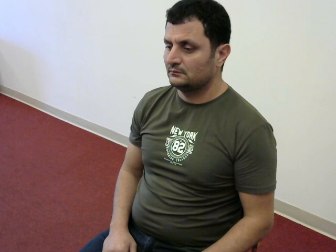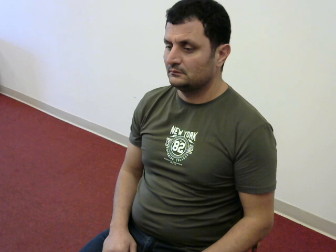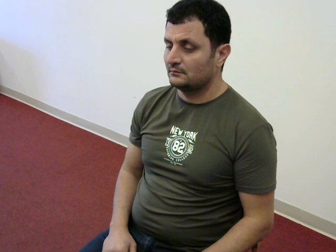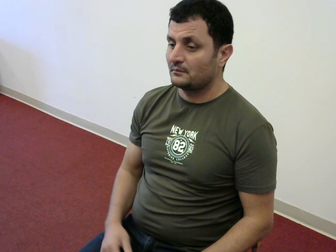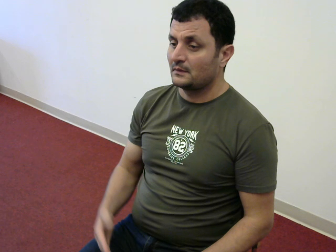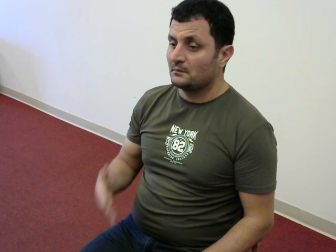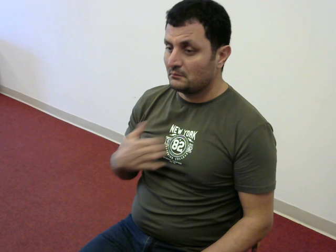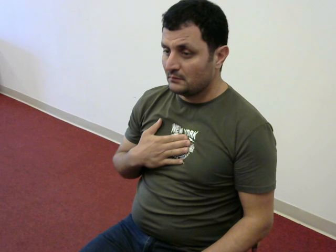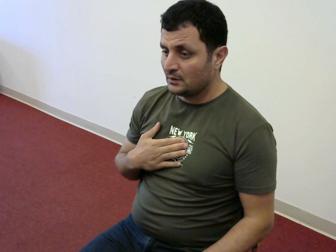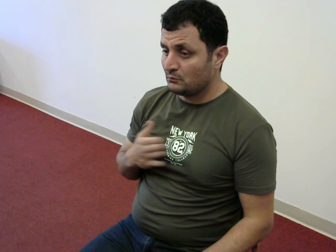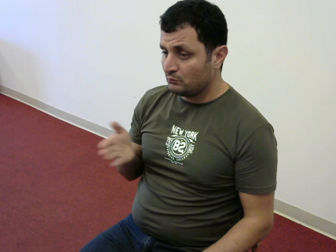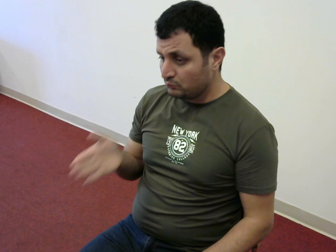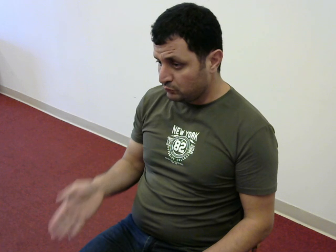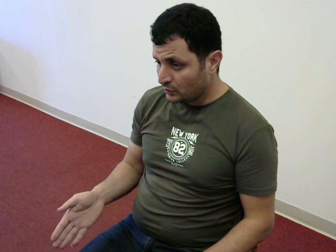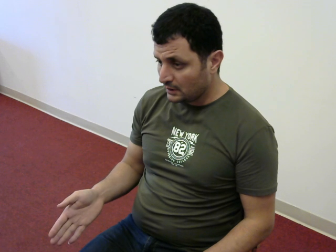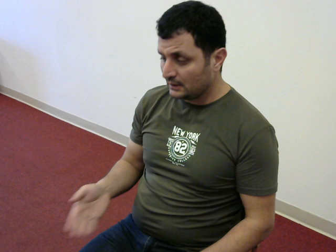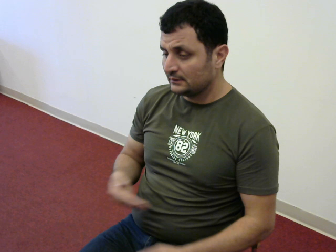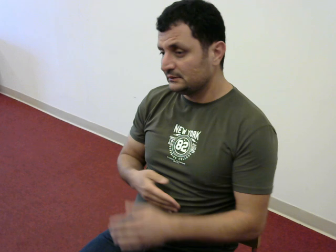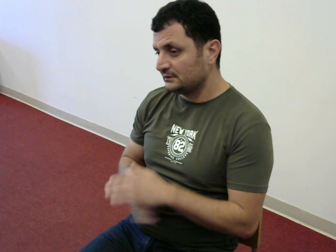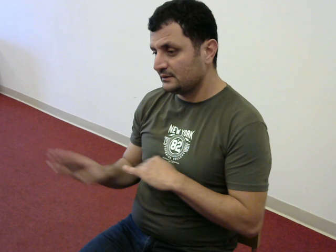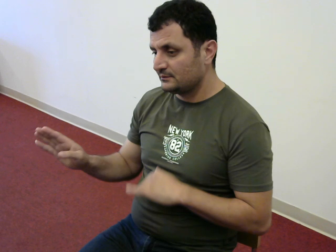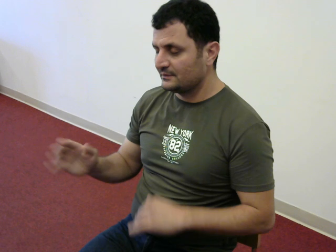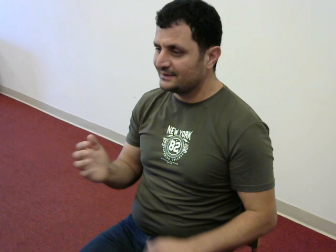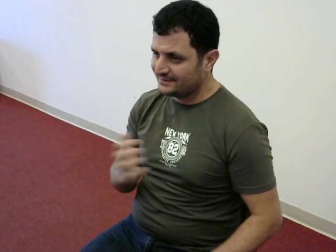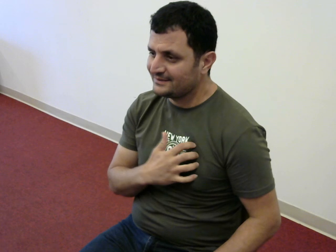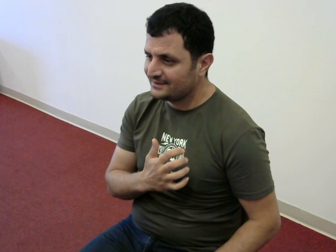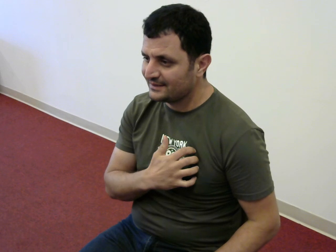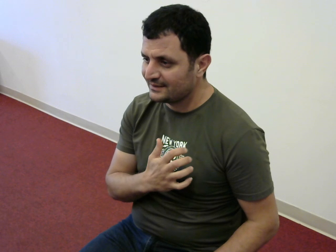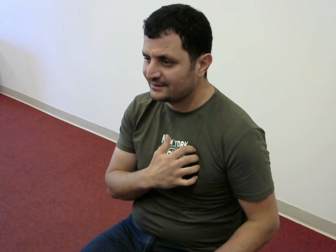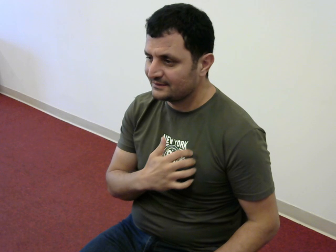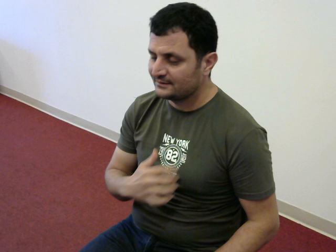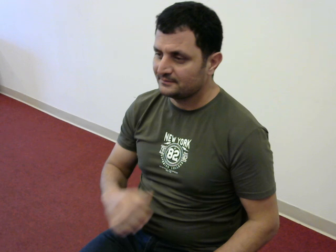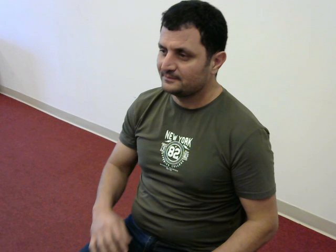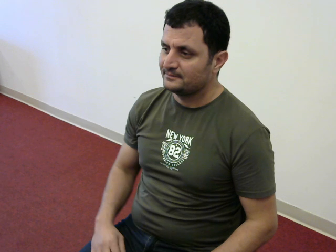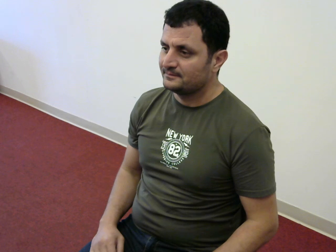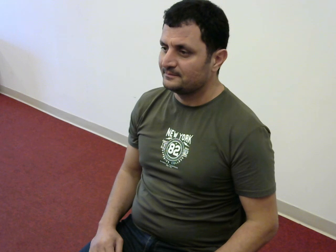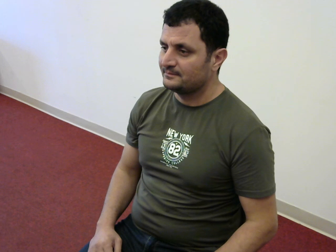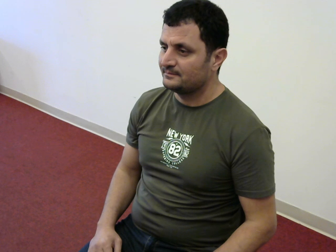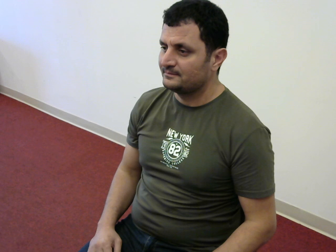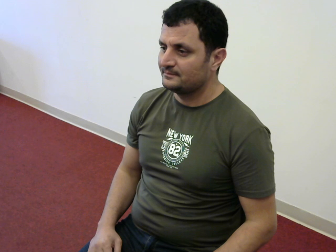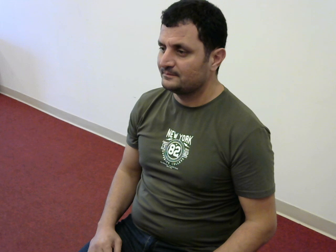Mən burdan getmək istəyirəm